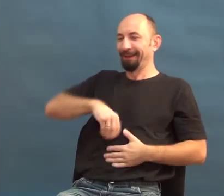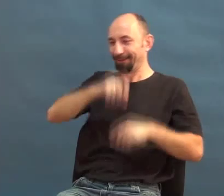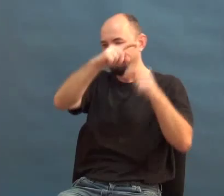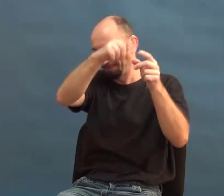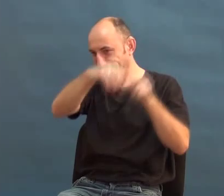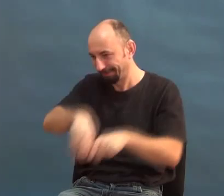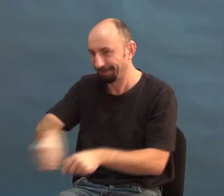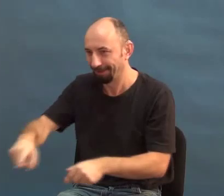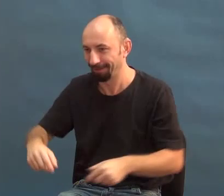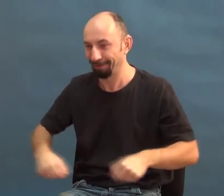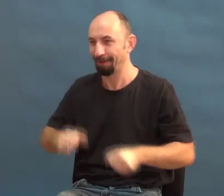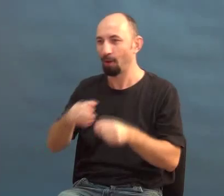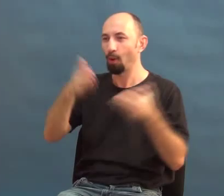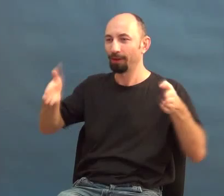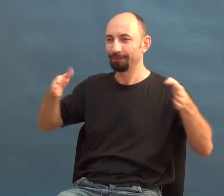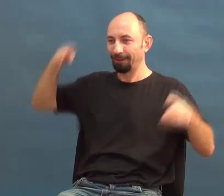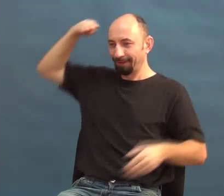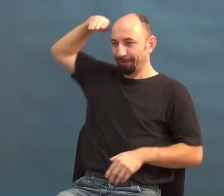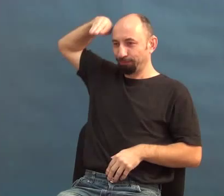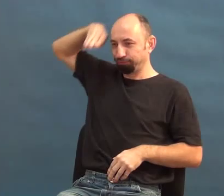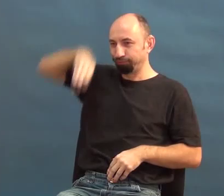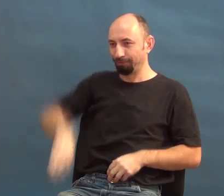Spada na dół i turla się w dół po ulicy.